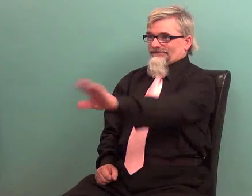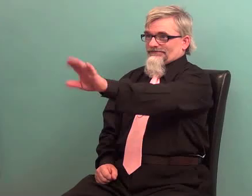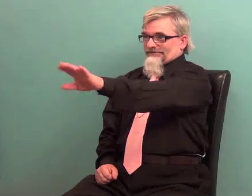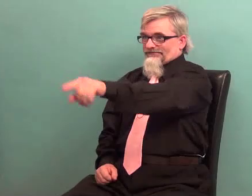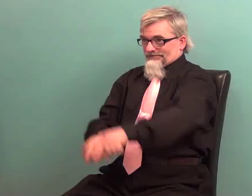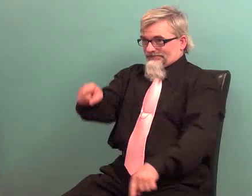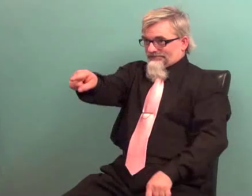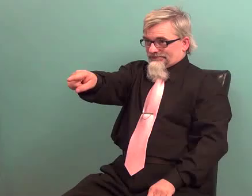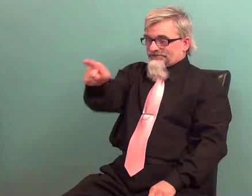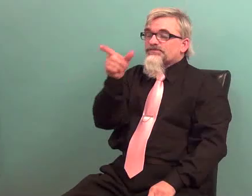Tam on śpi.